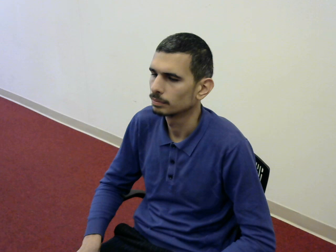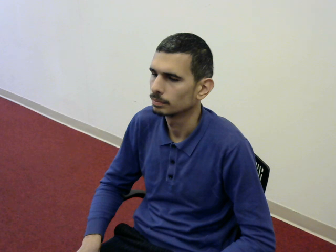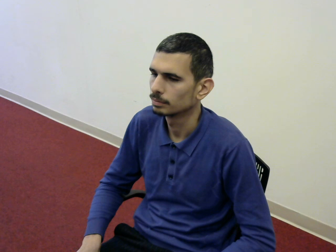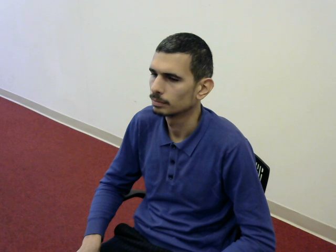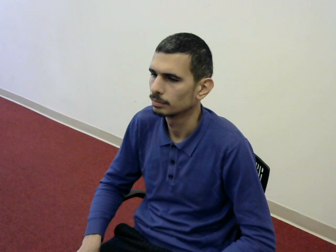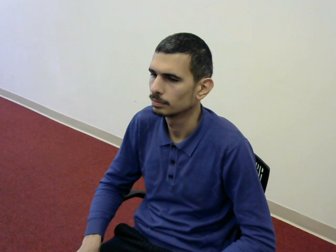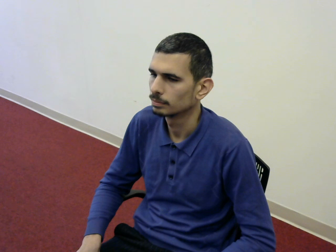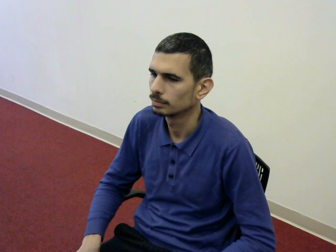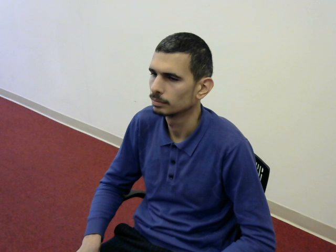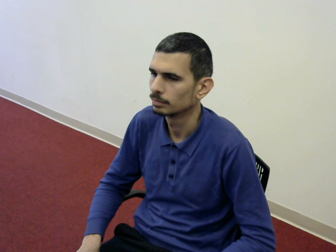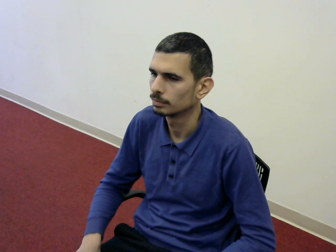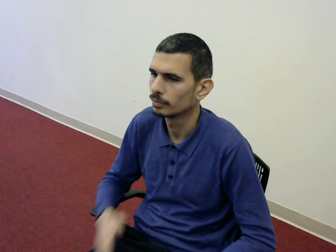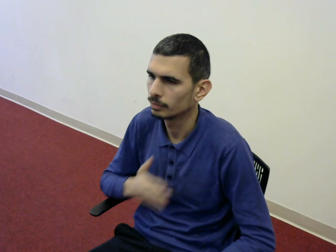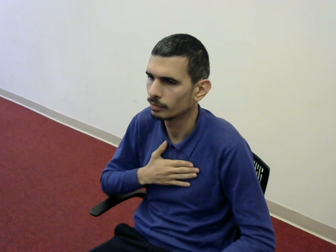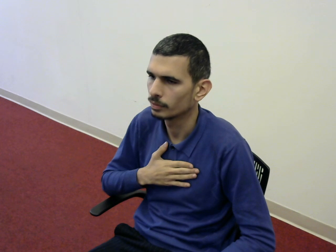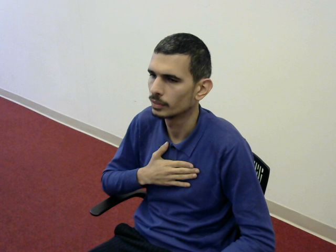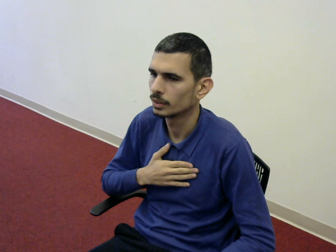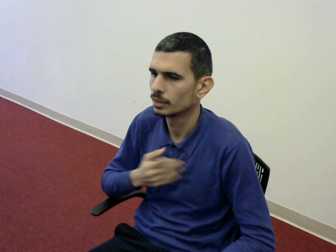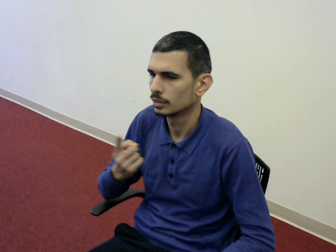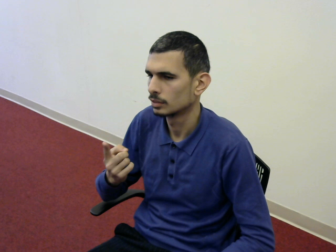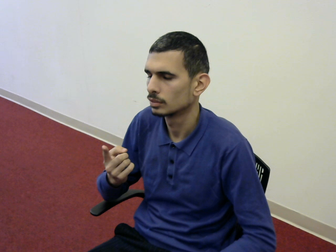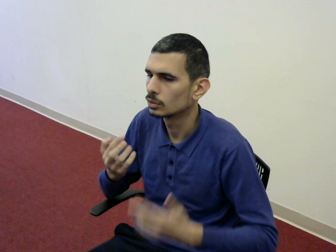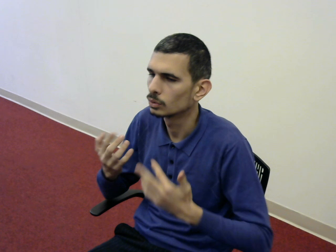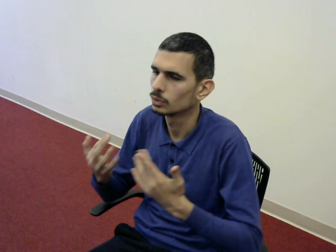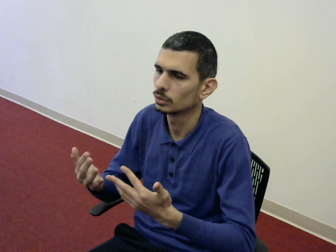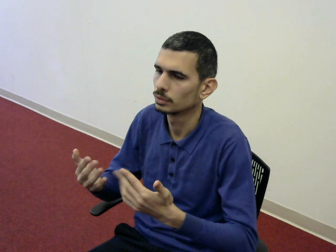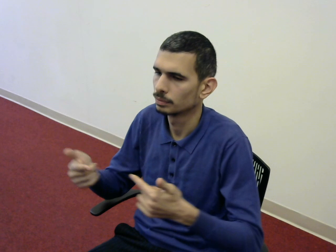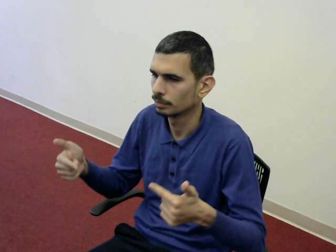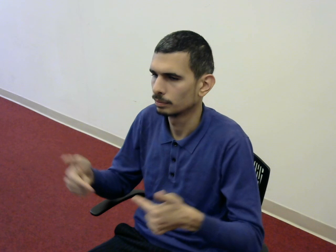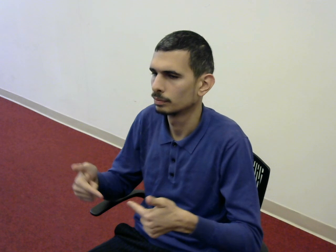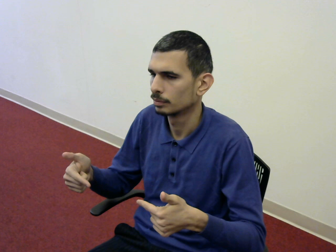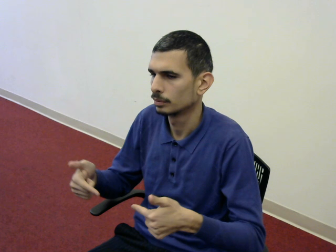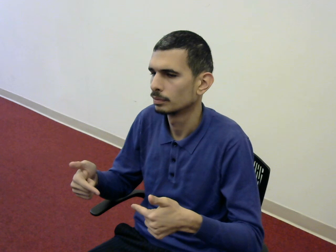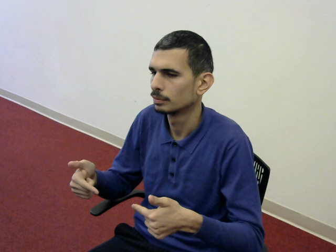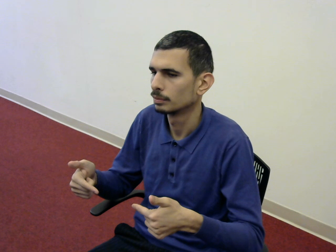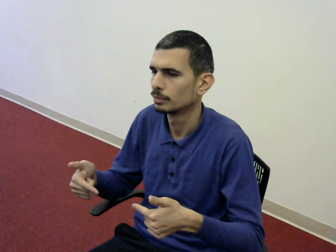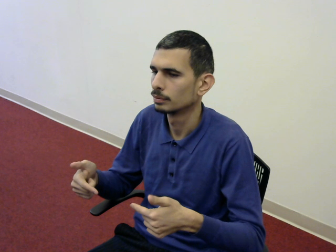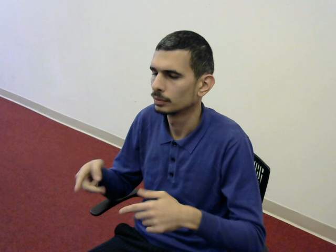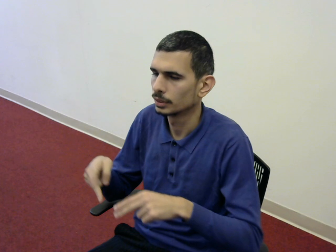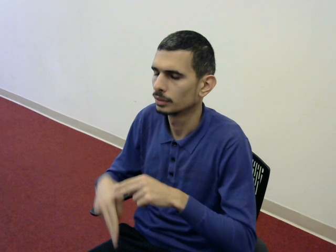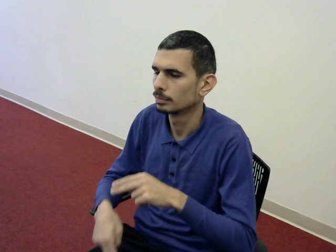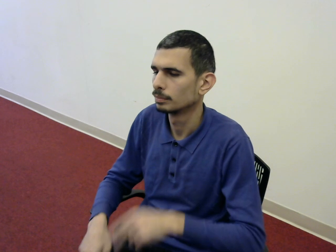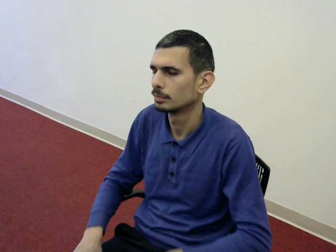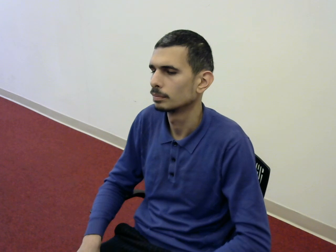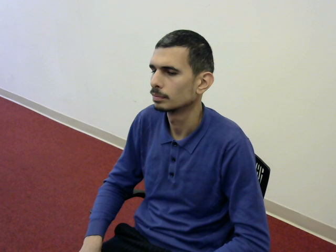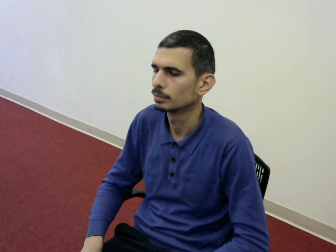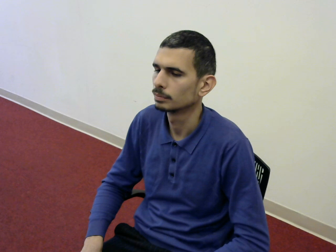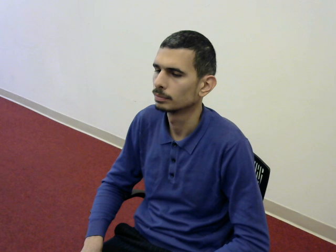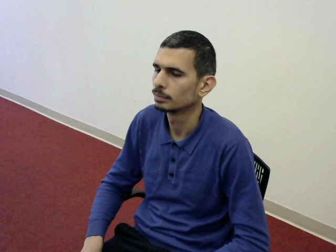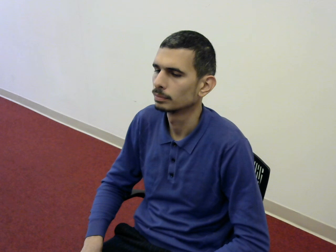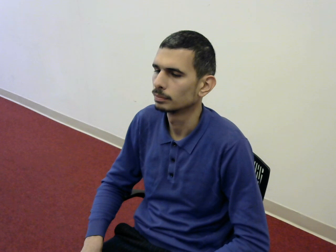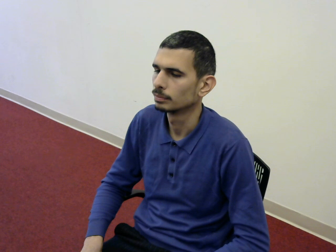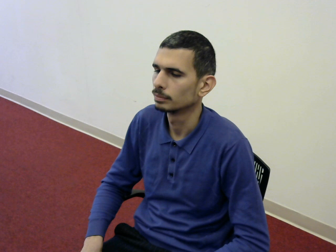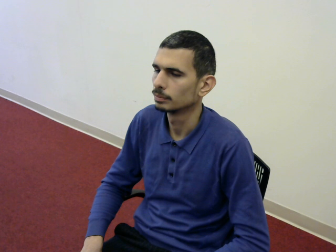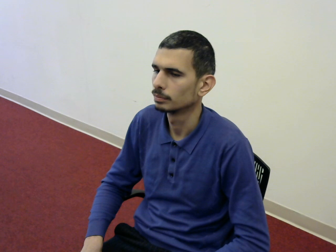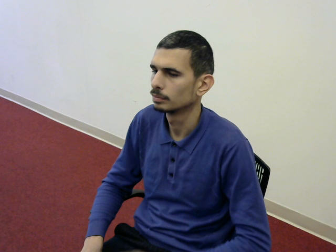Mən bir neçə imtahandan kəsildim